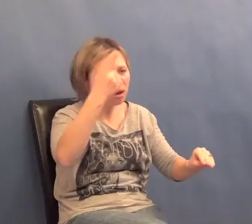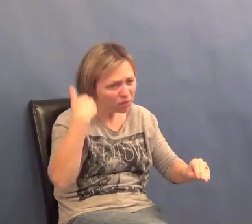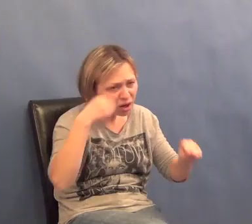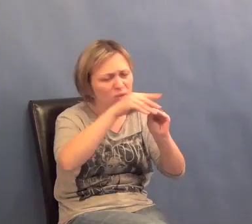Uprzedzili.